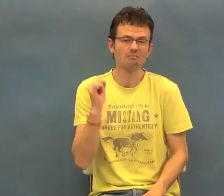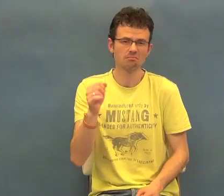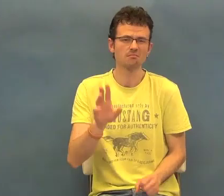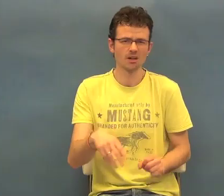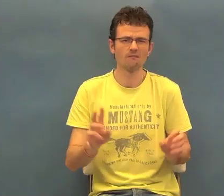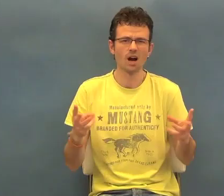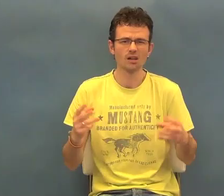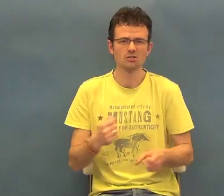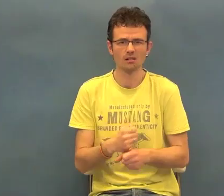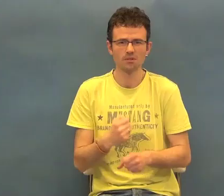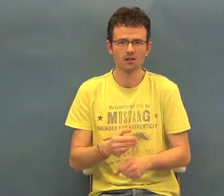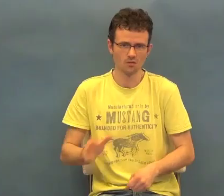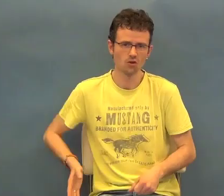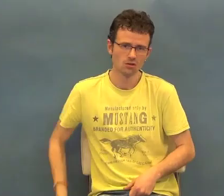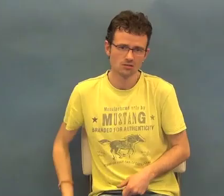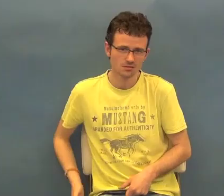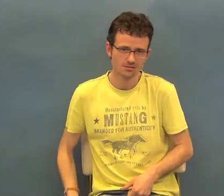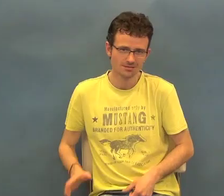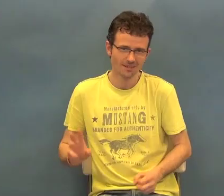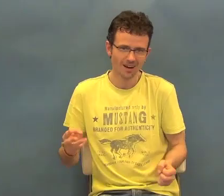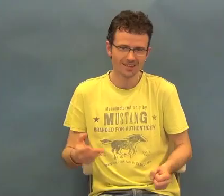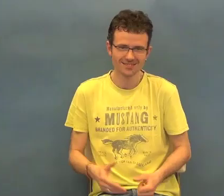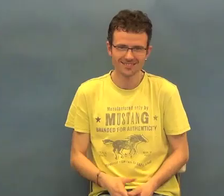W warsztacie, w pracy, wolno piłować.